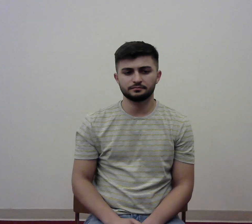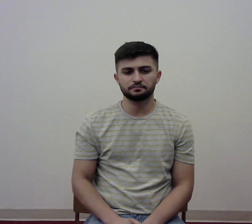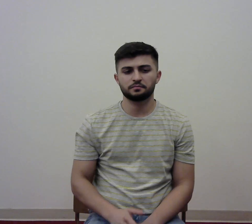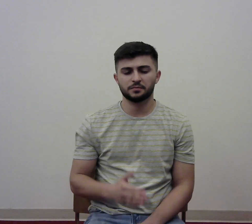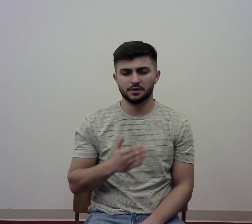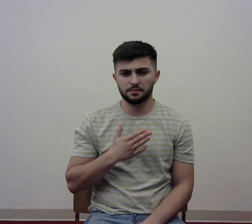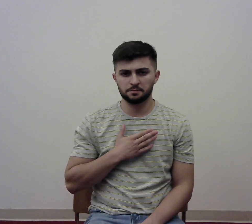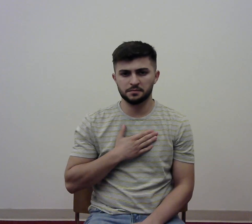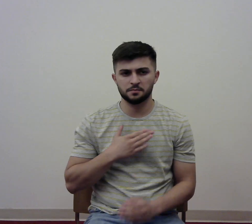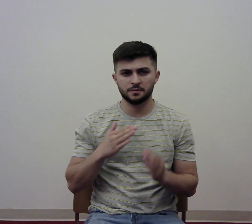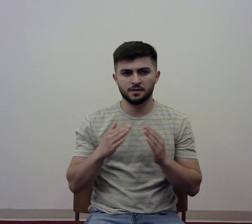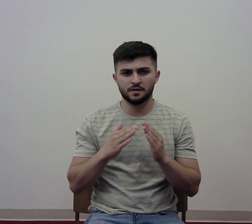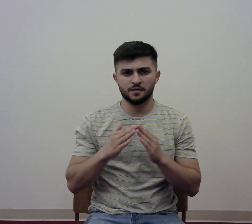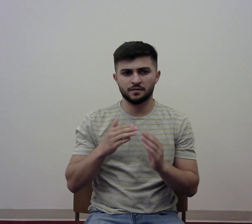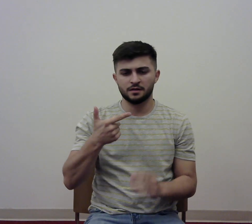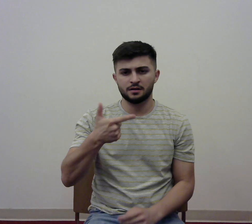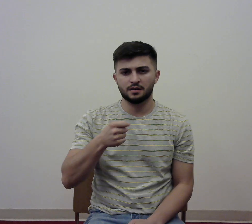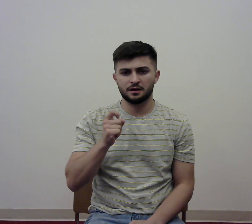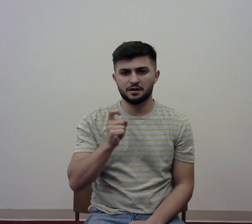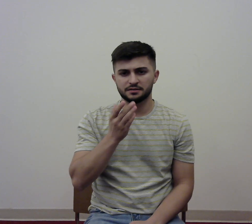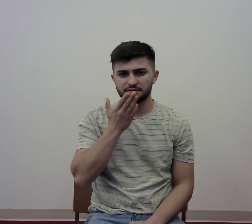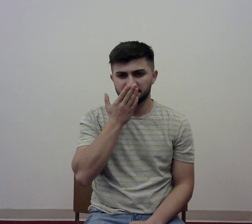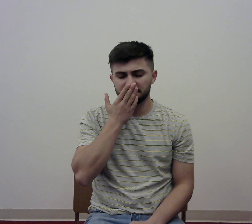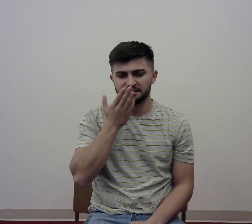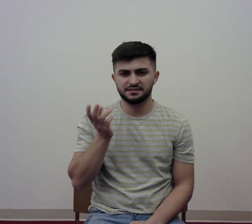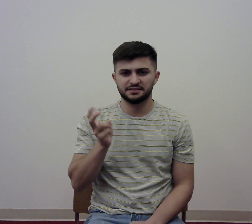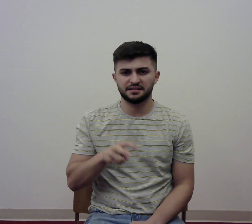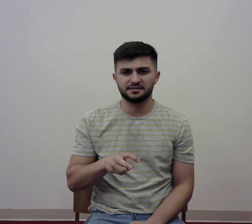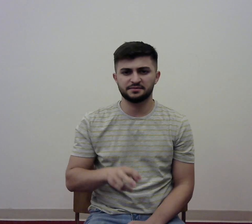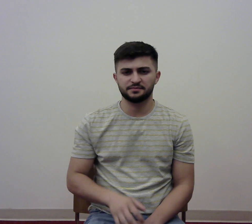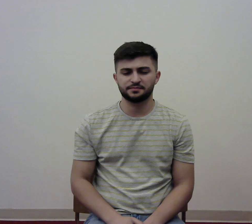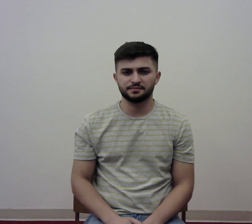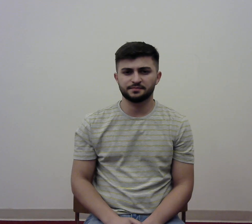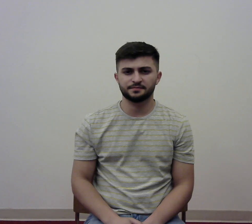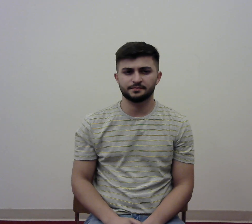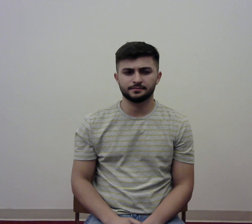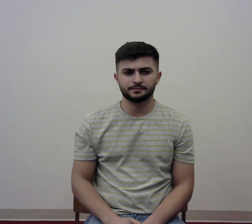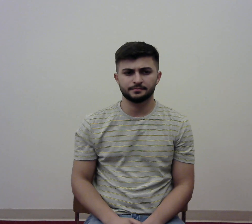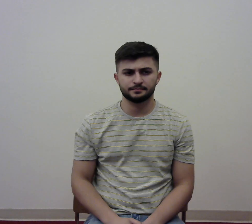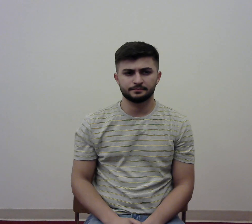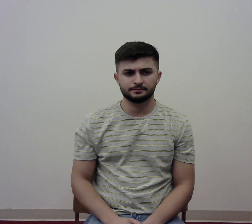Bizim evdən qaz iyi gəlir